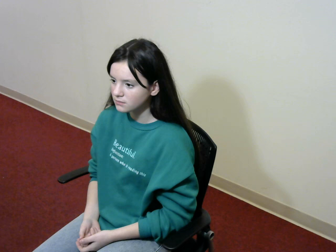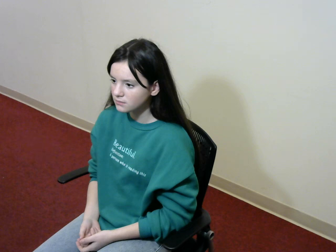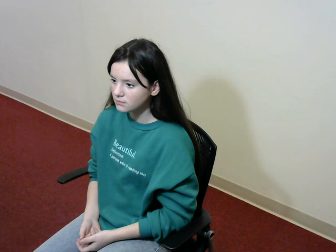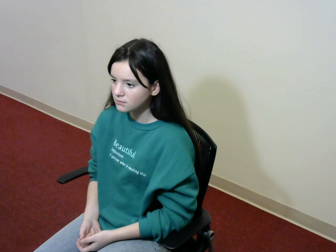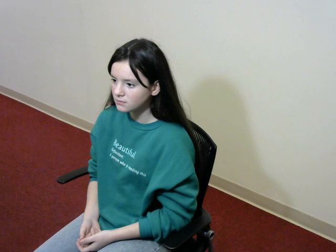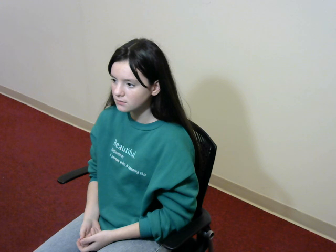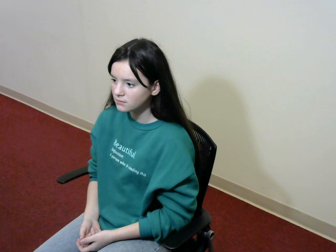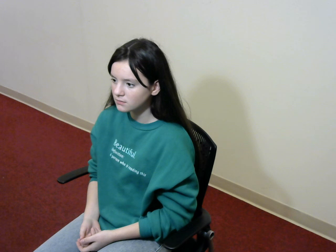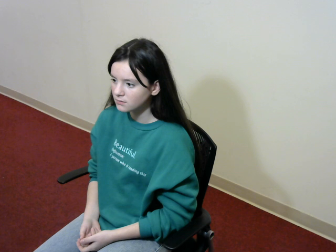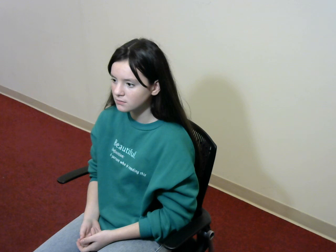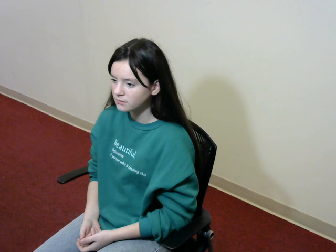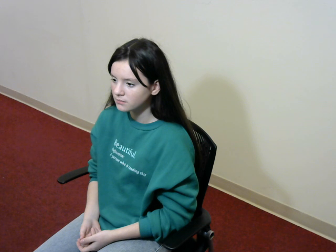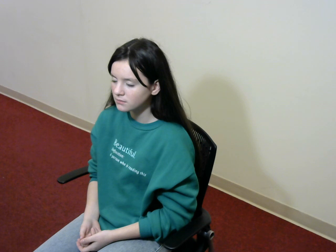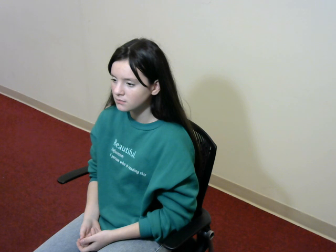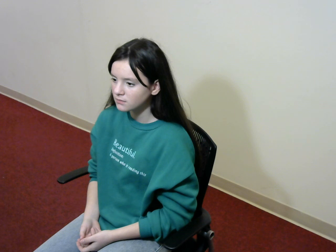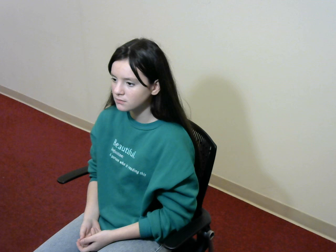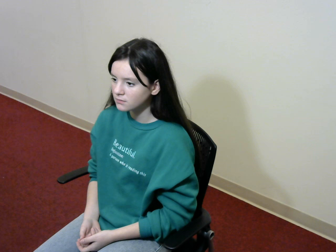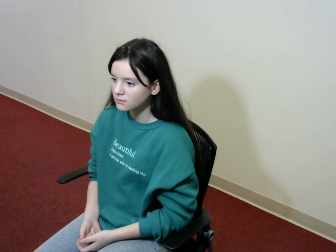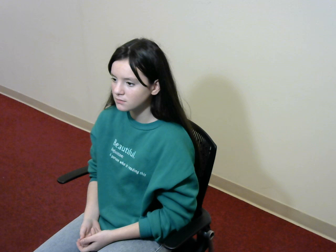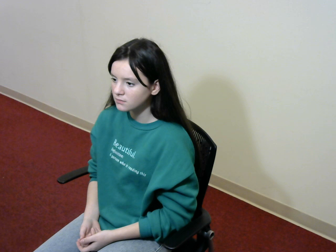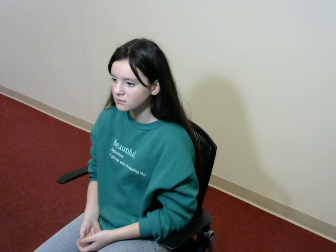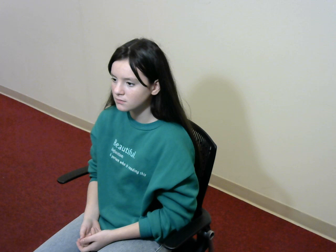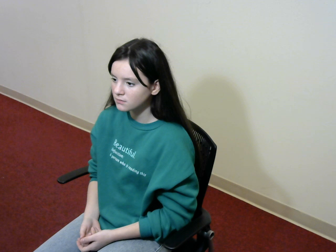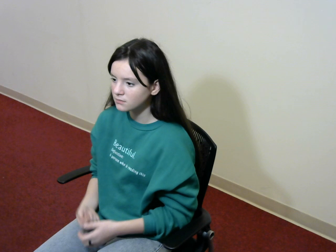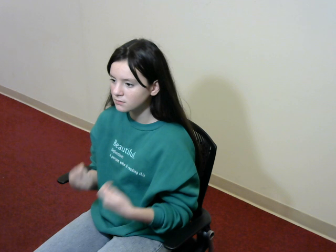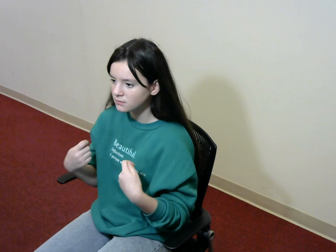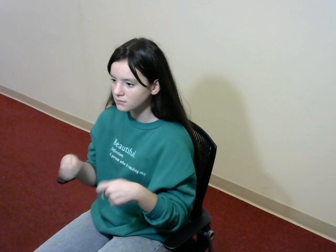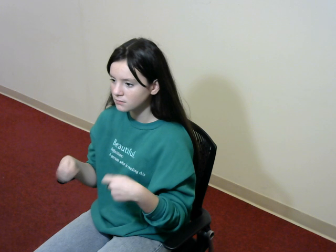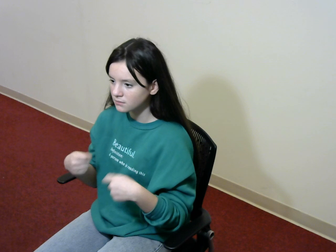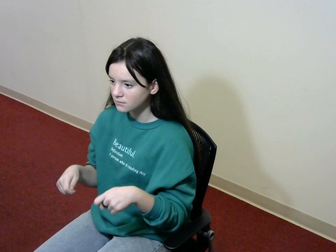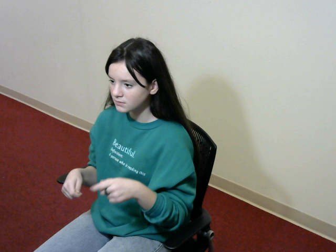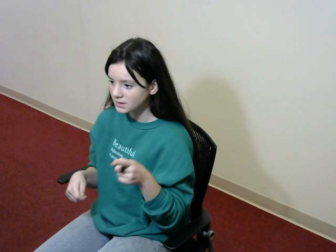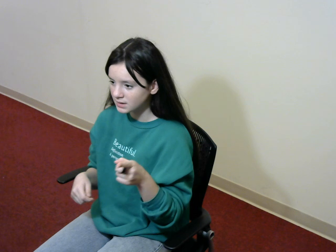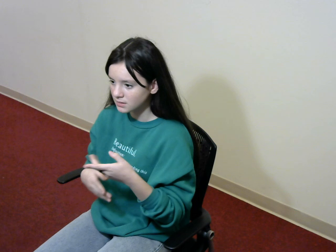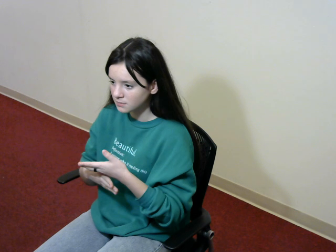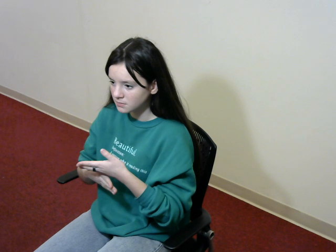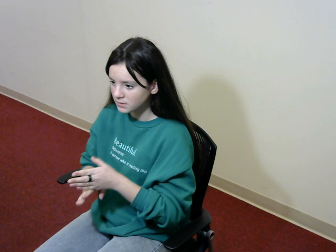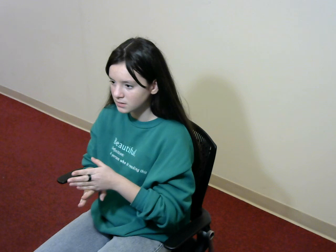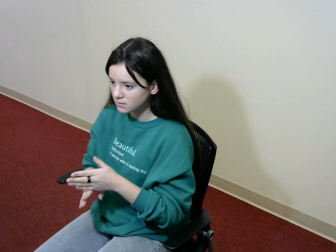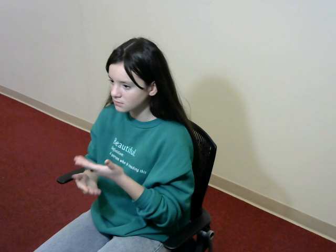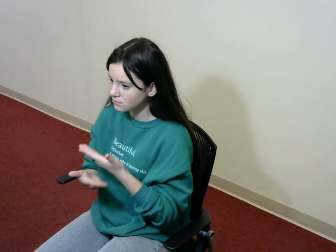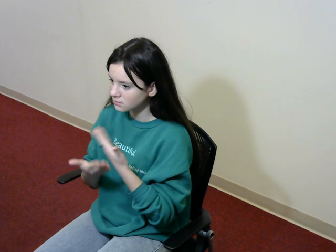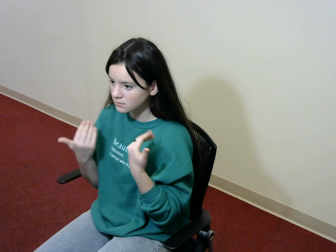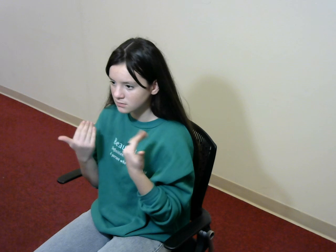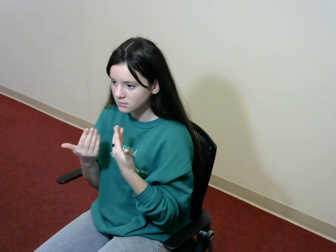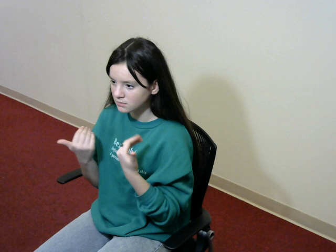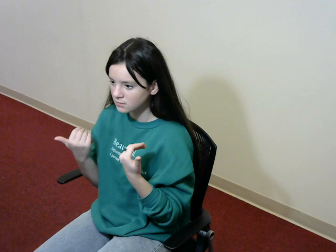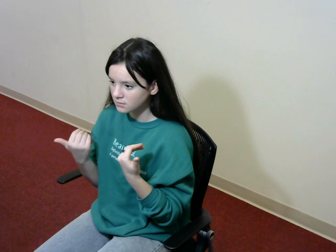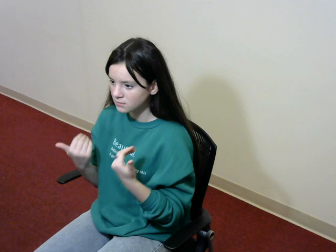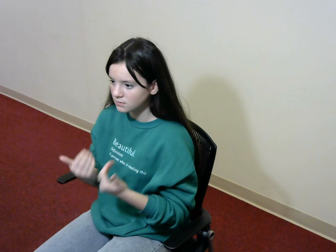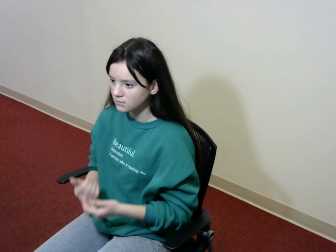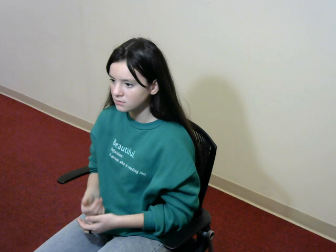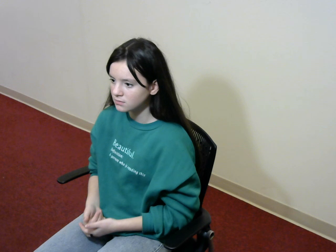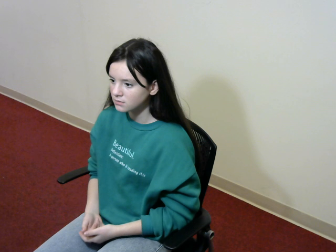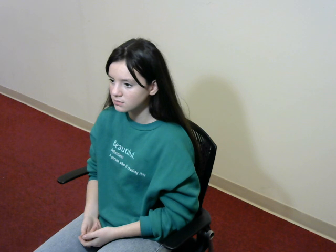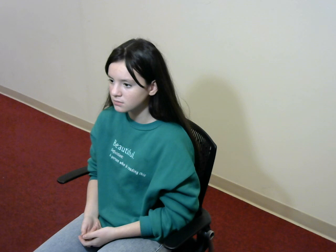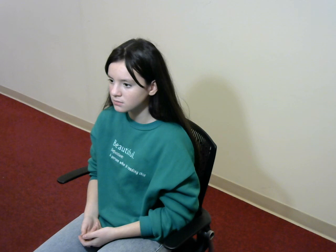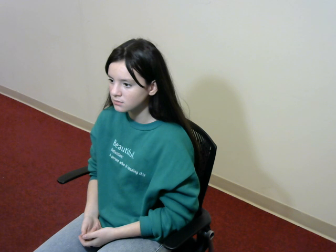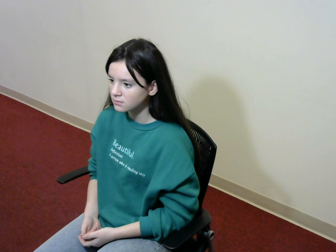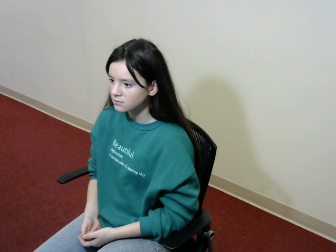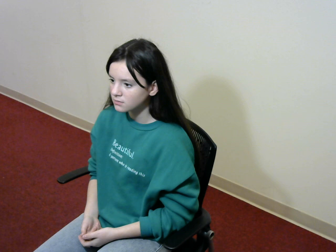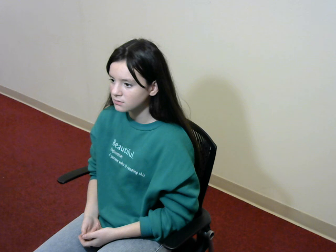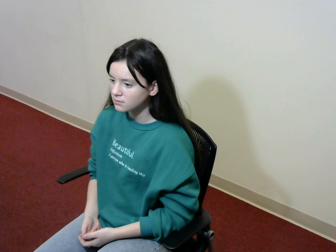Satıcının xırdası yox idi